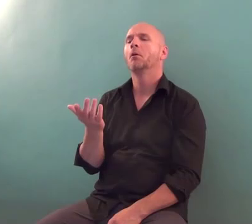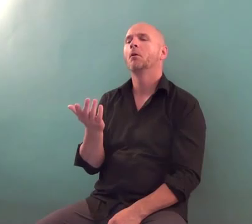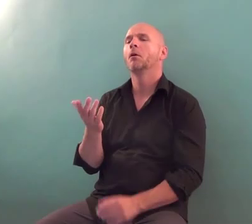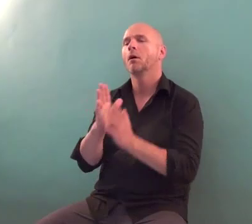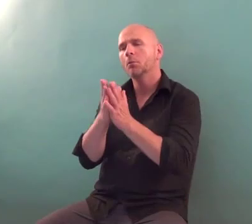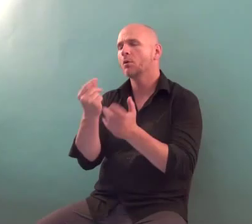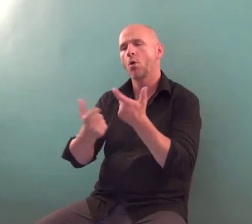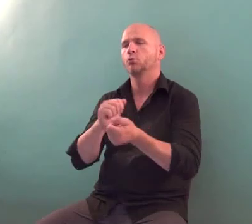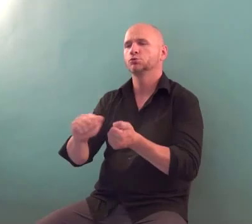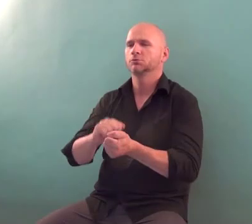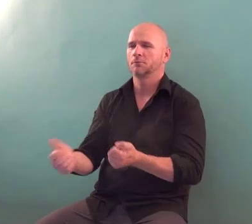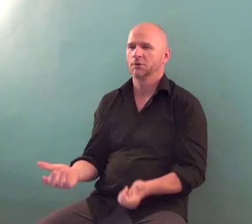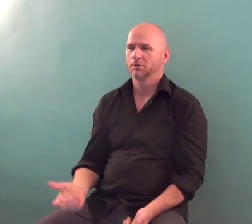Proszę nie niszczyć.